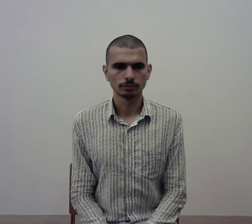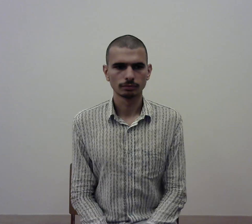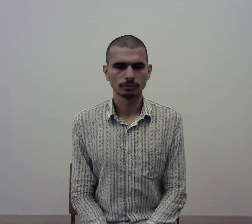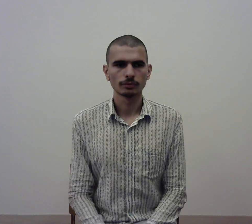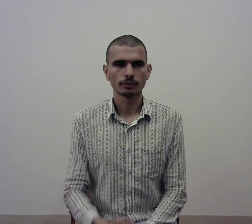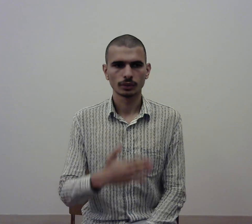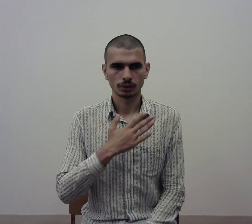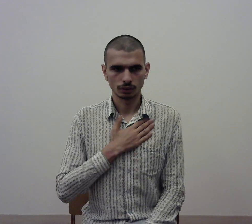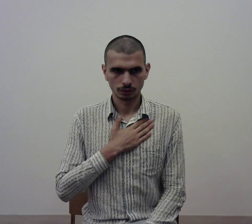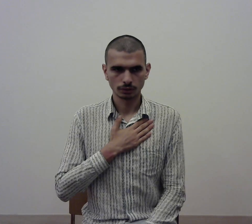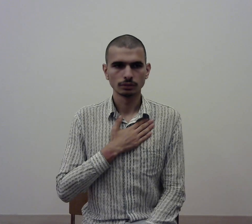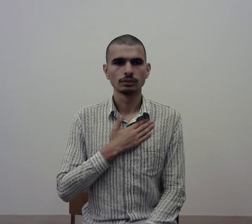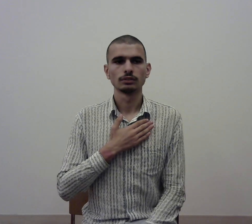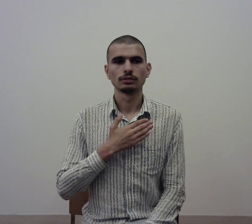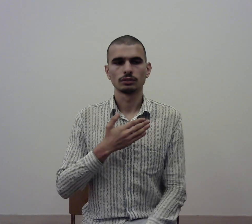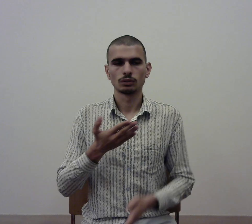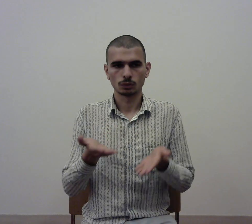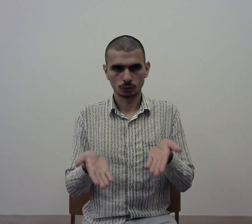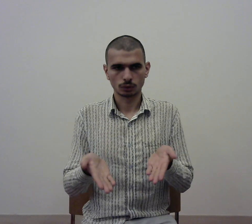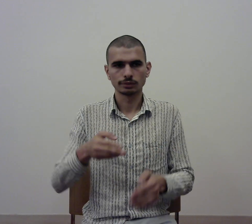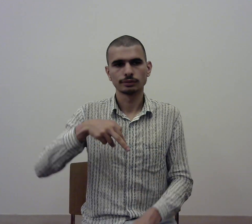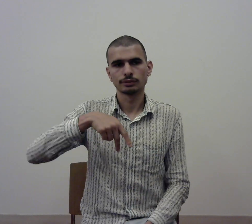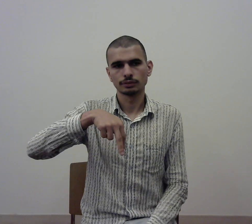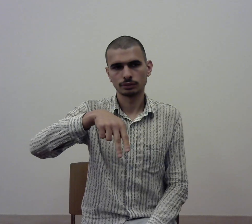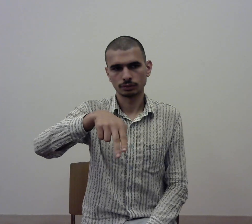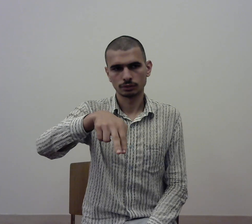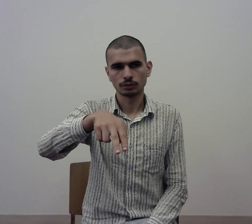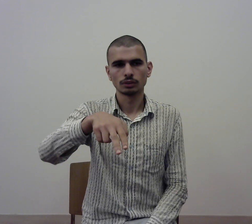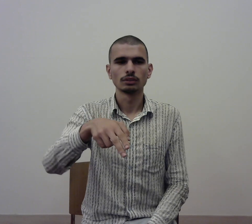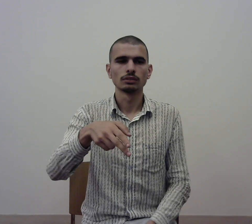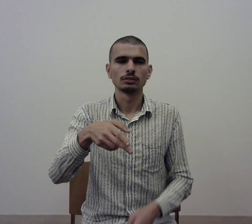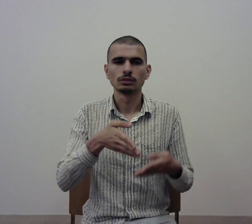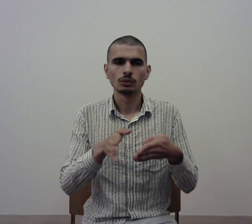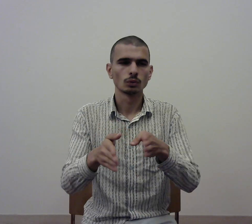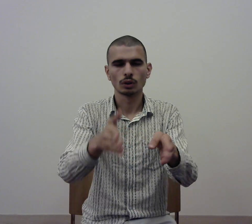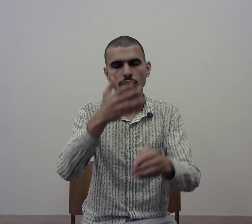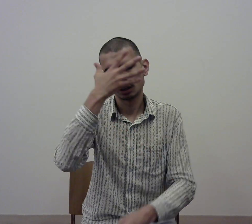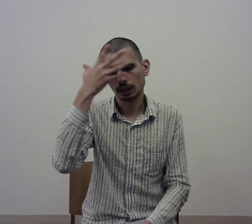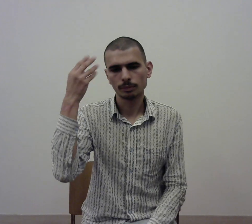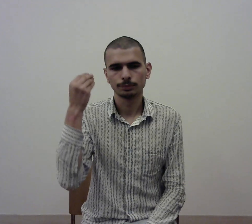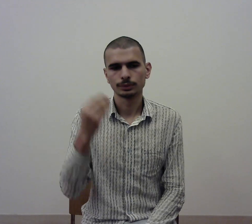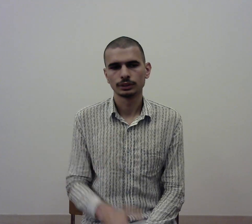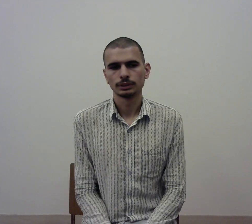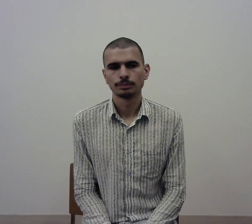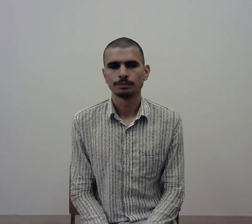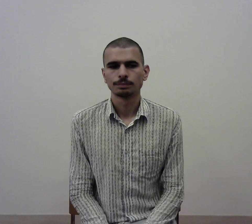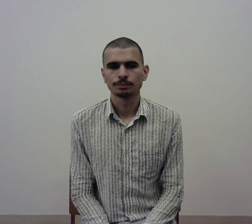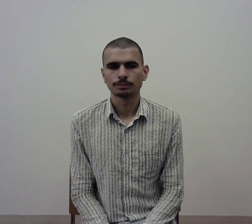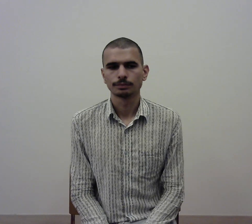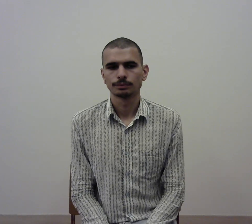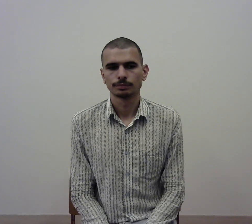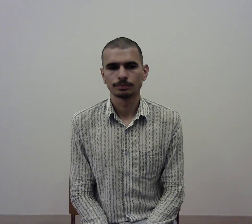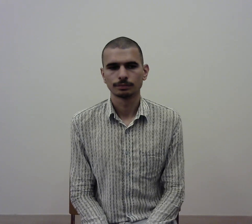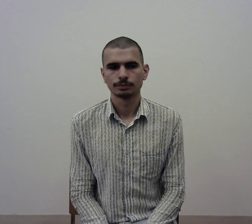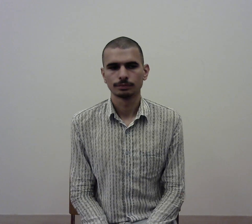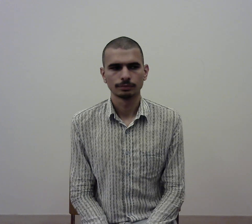Mən bura gələn yolu unutmuşam